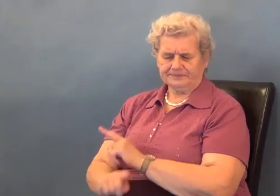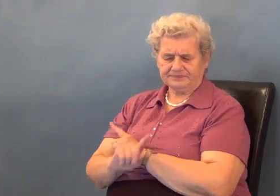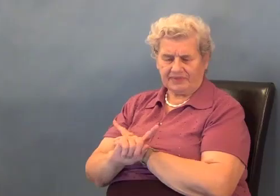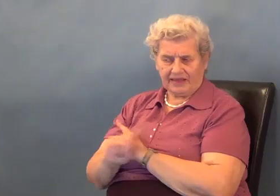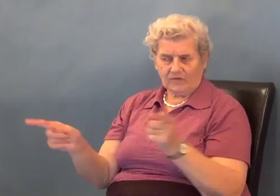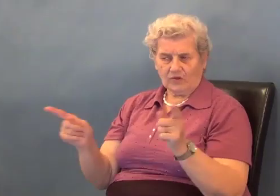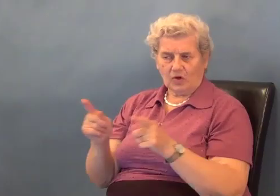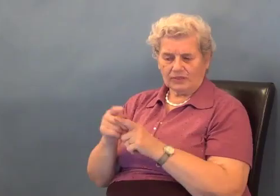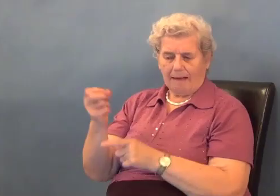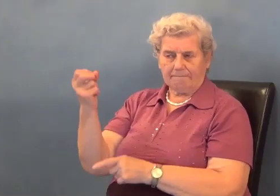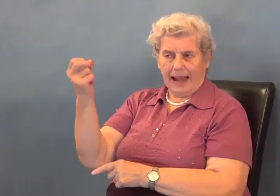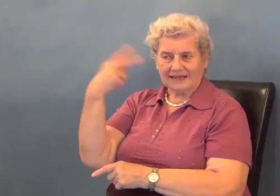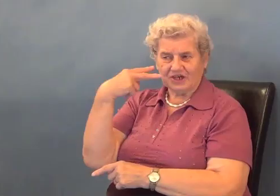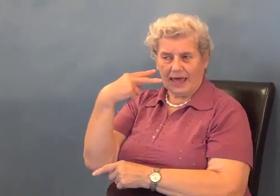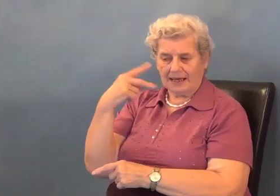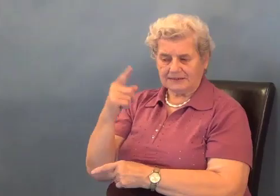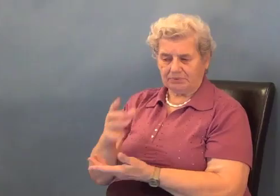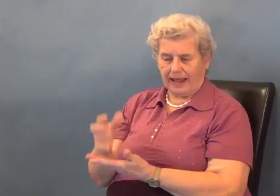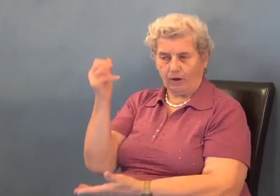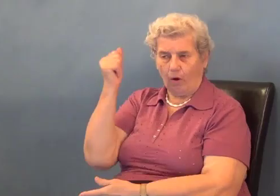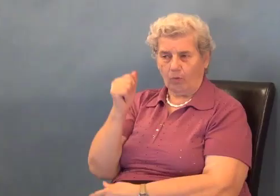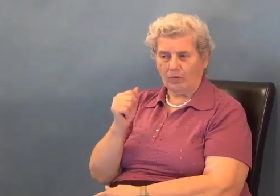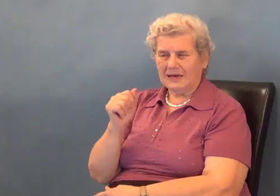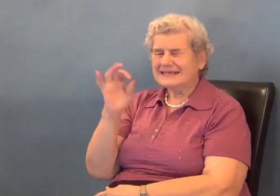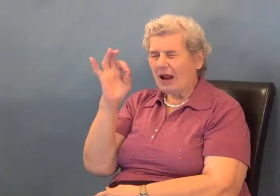Nie wolno na plażę z butelką.